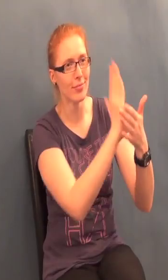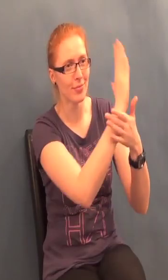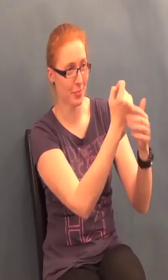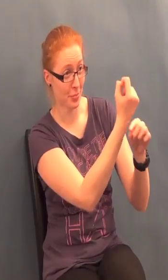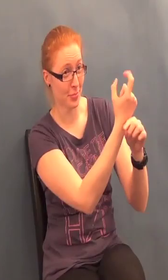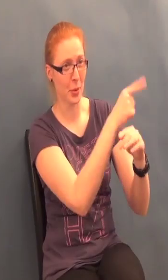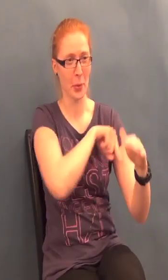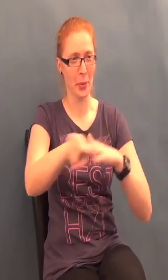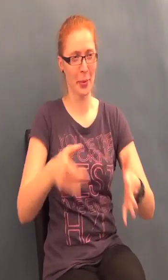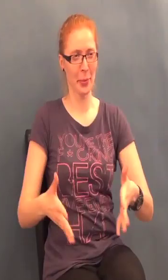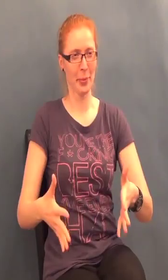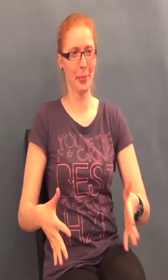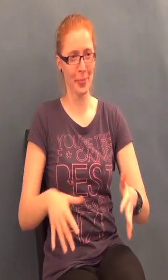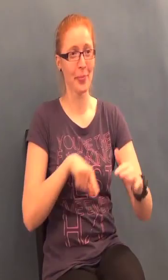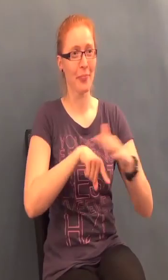Rzuca w nie i ucieka.